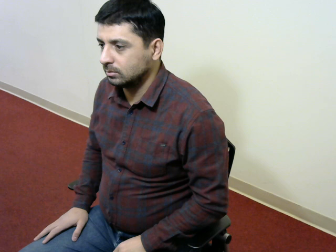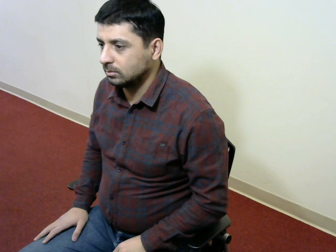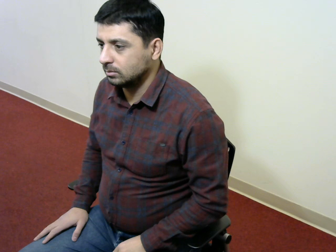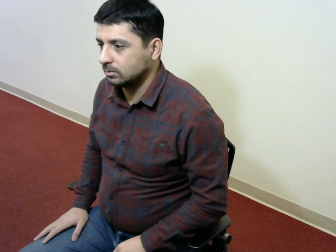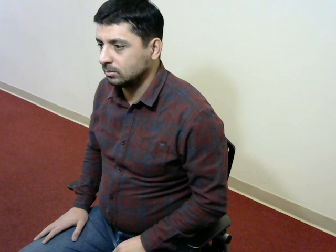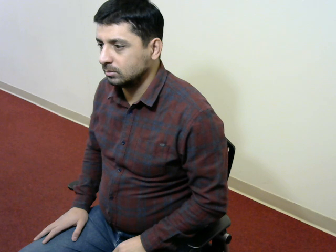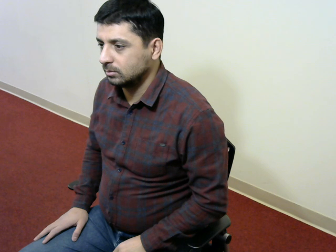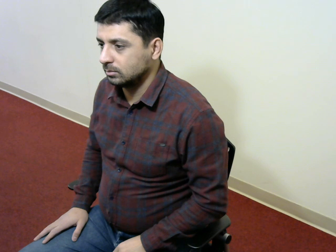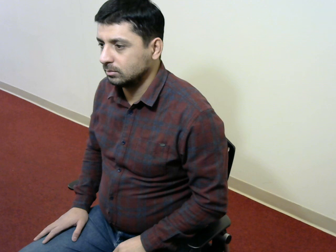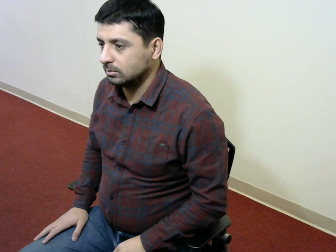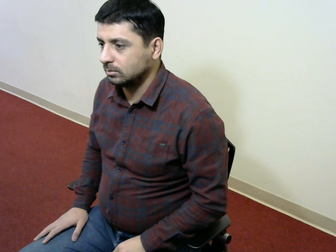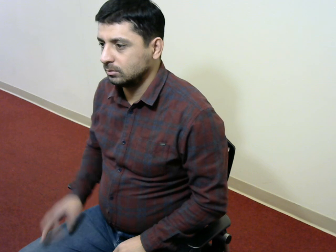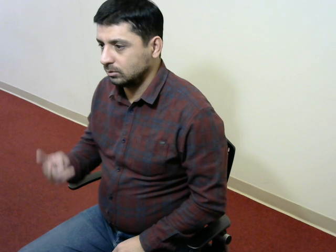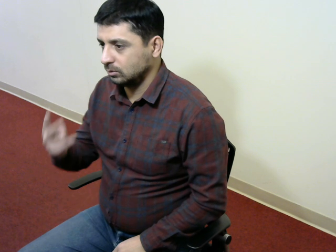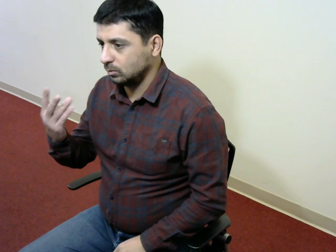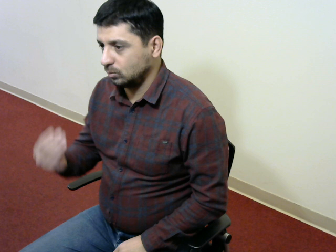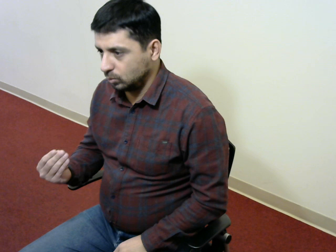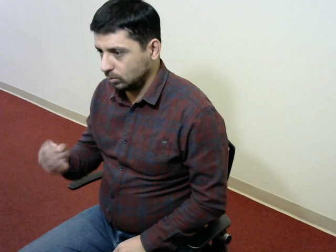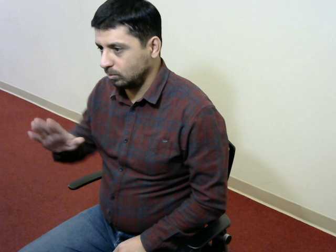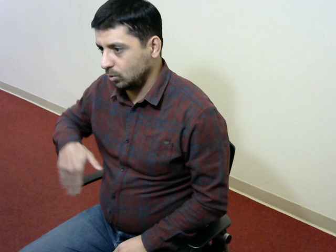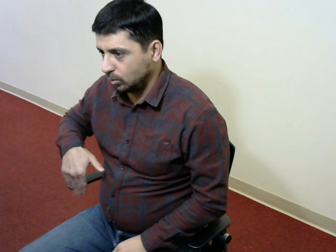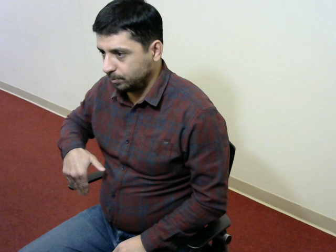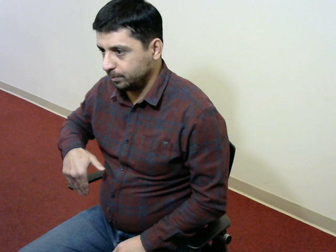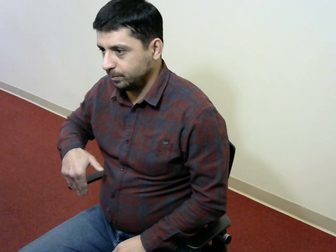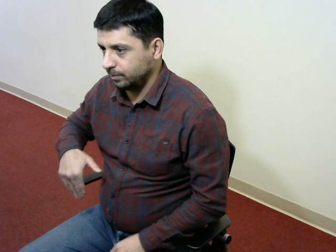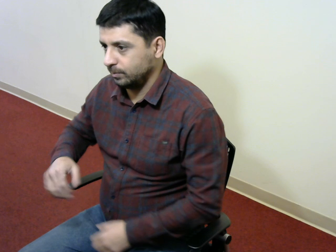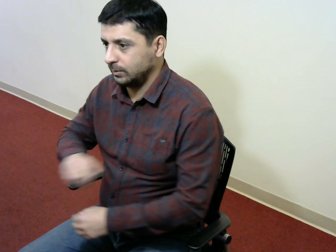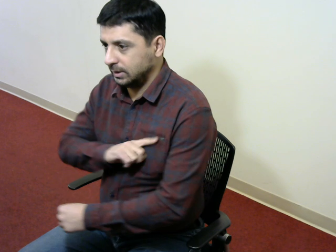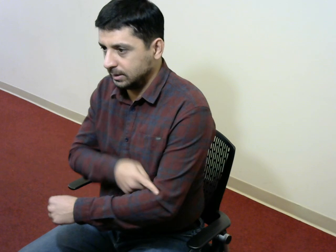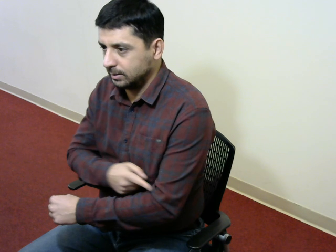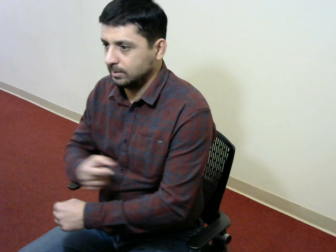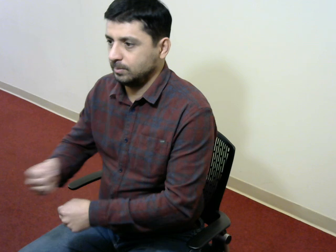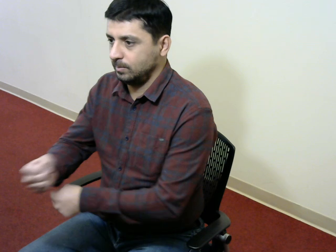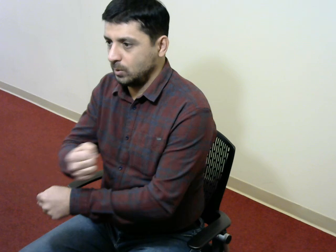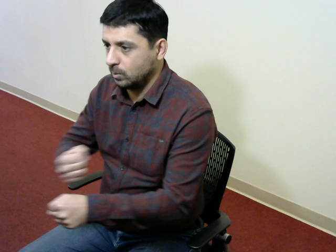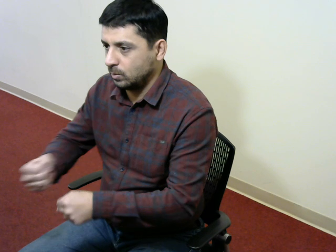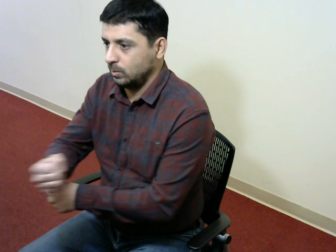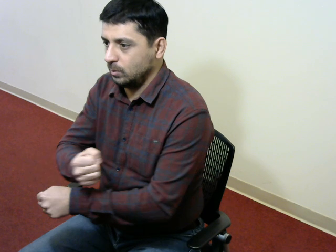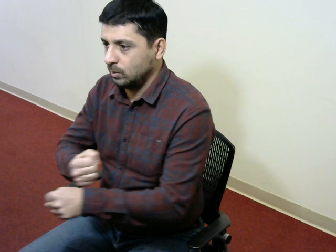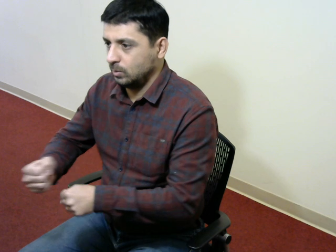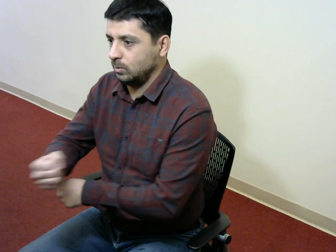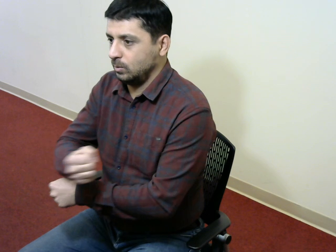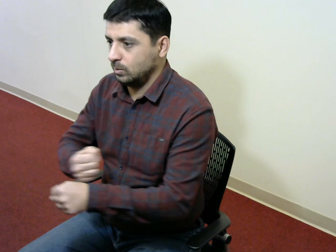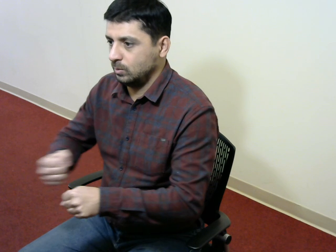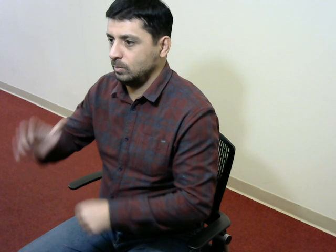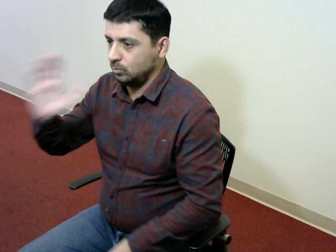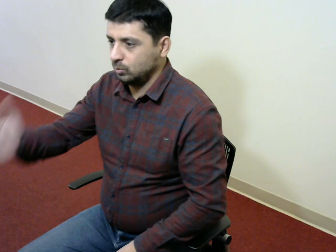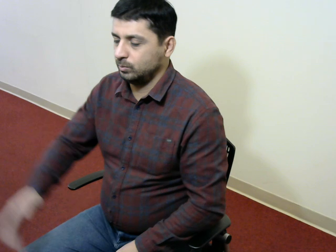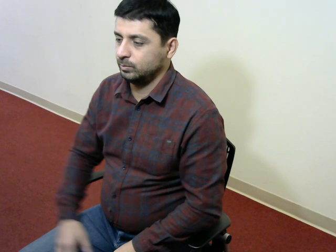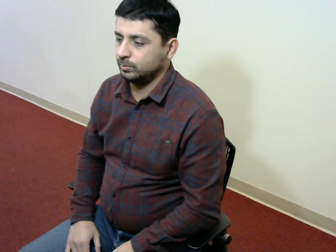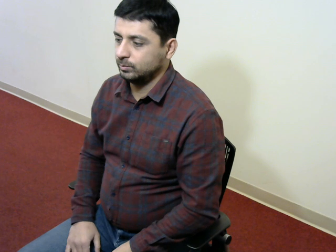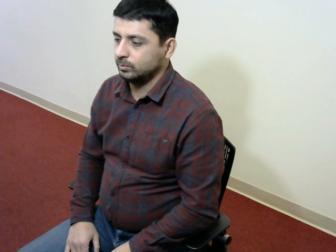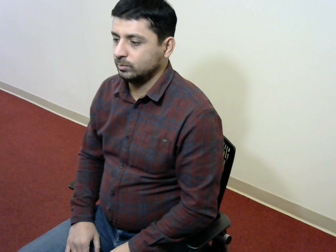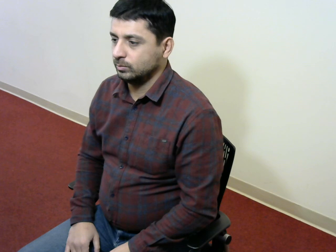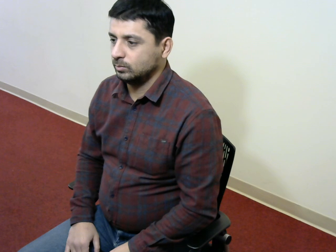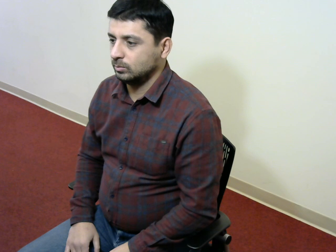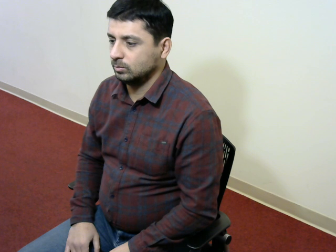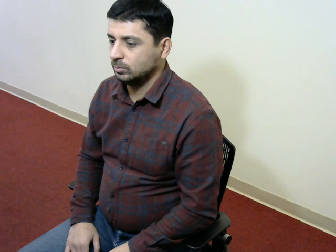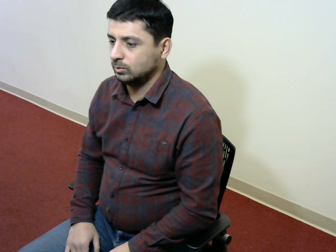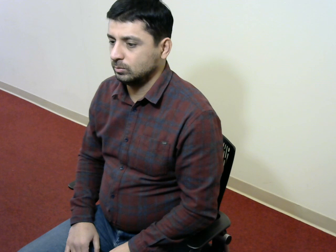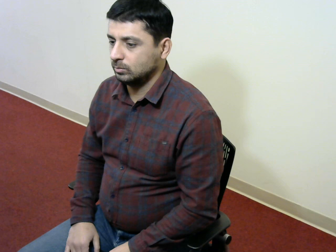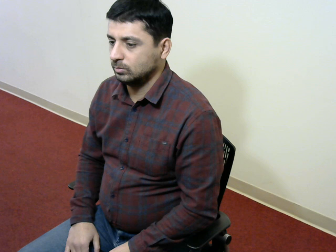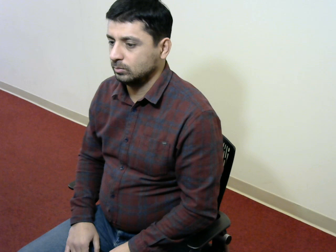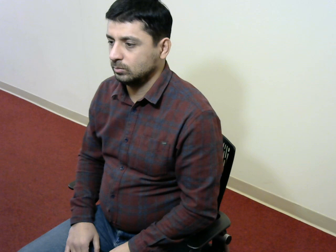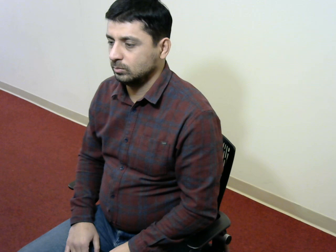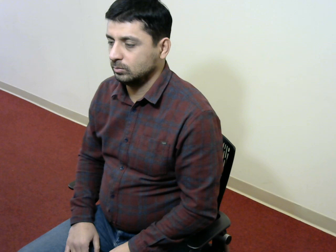İki gün sonra güclü külək olacaq